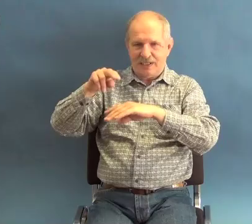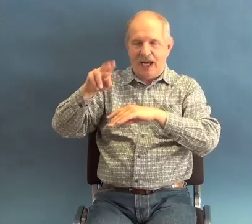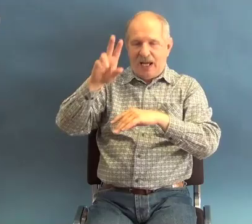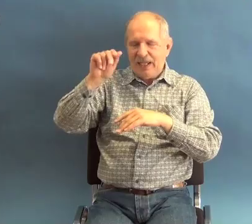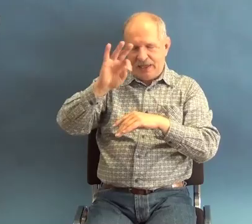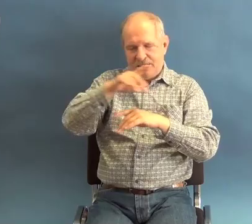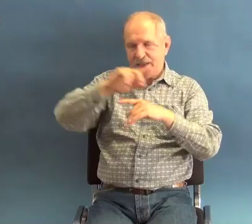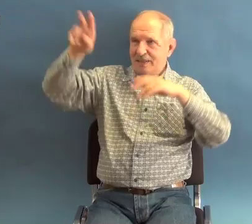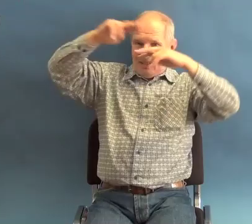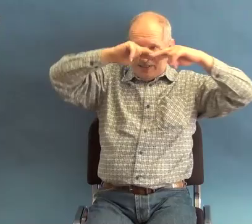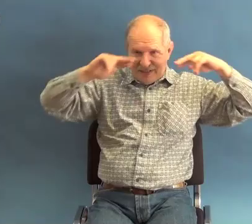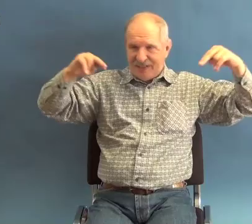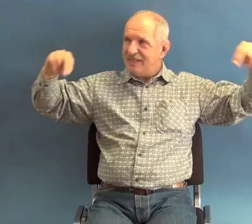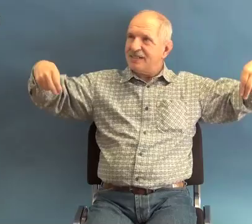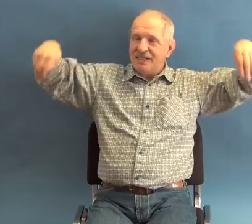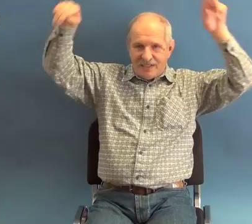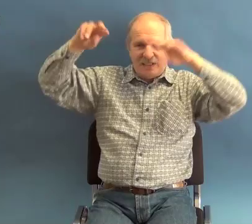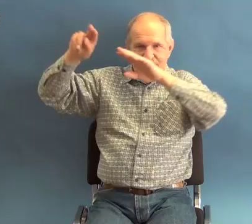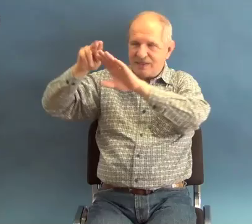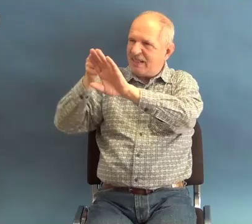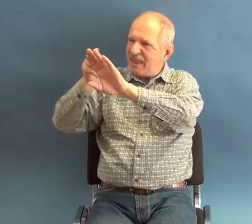Obkleja nim szybę.